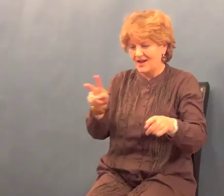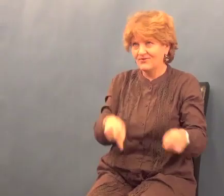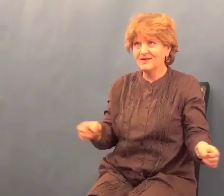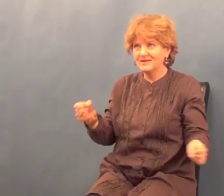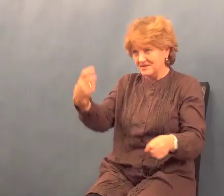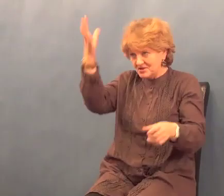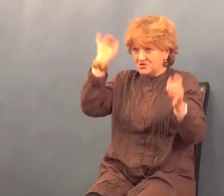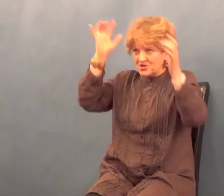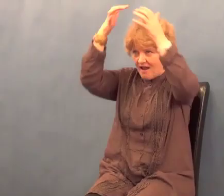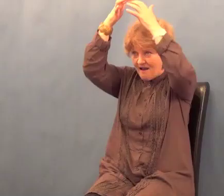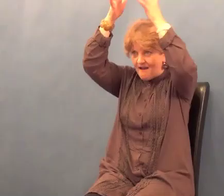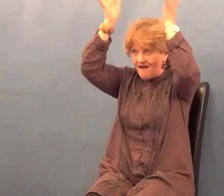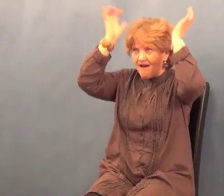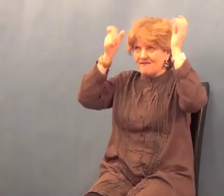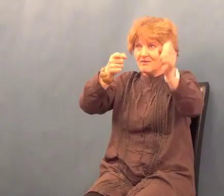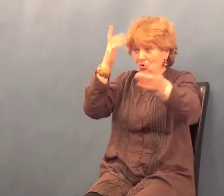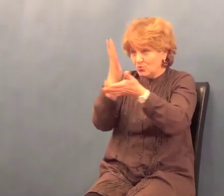A na następnym obrazku ta Myszka stoi z bardzo dużym owocem na głowie.